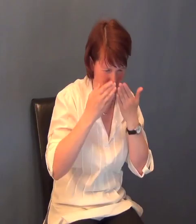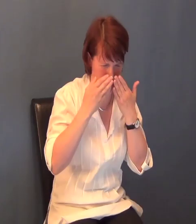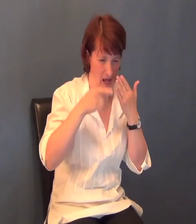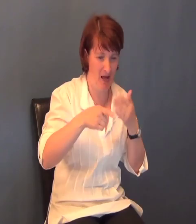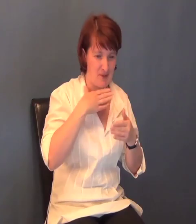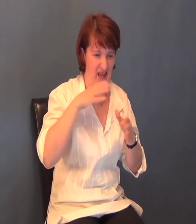A pies coś gryzie.